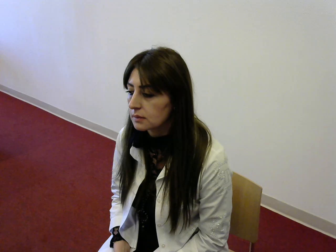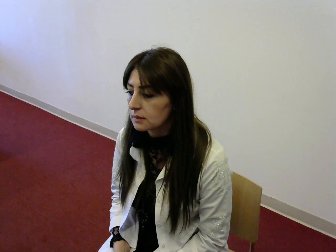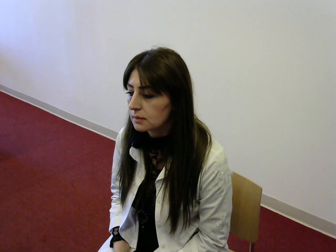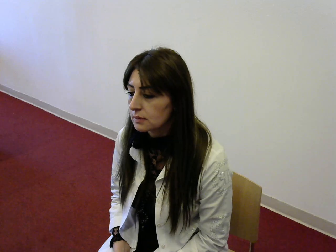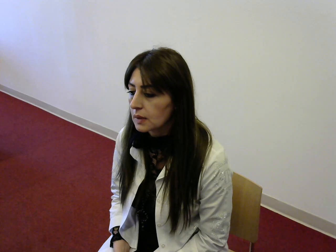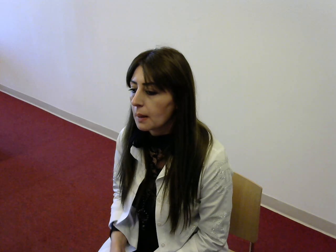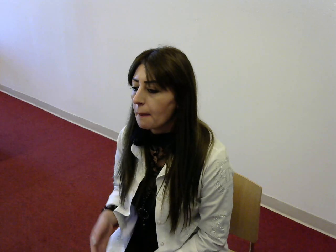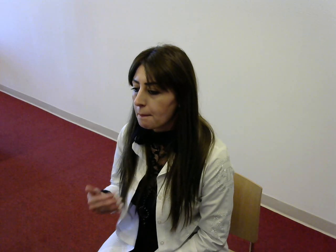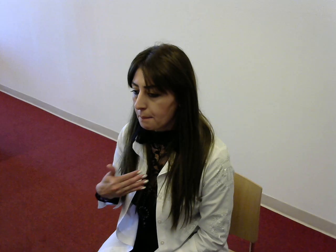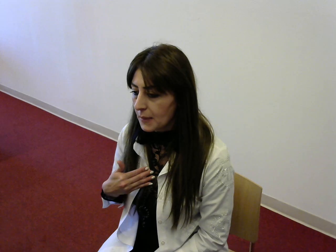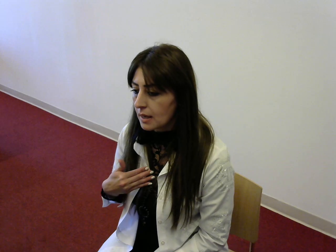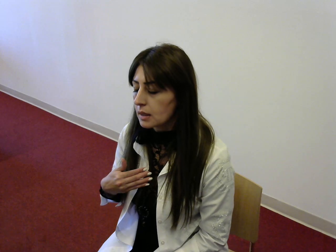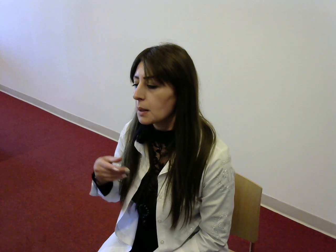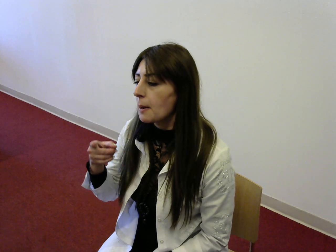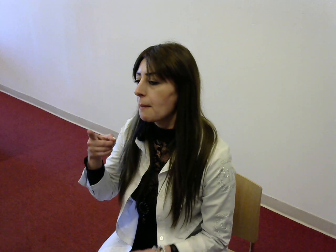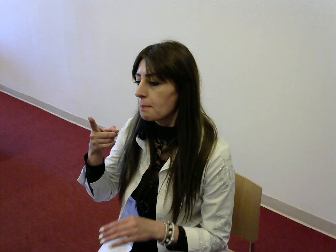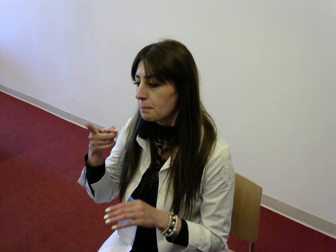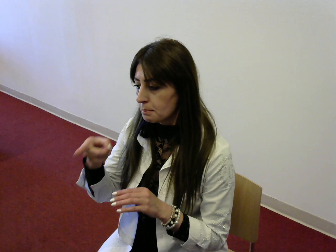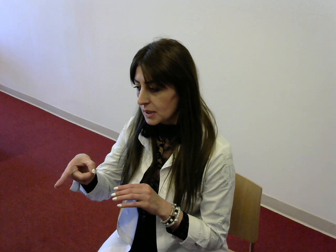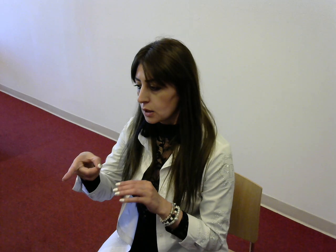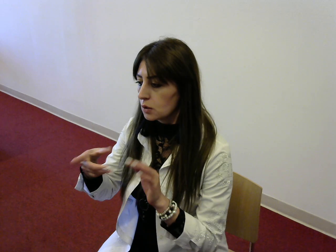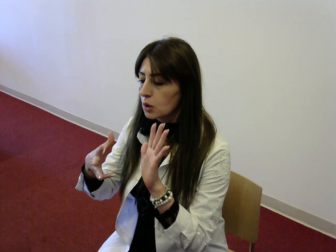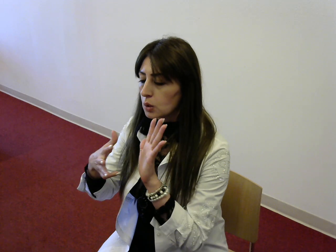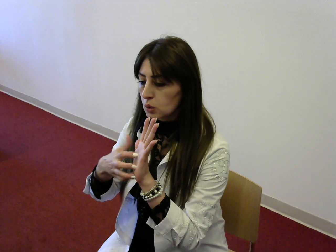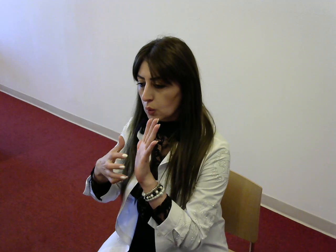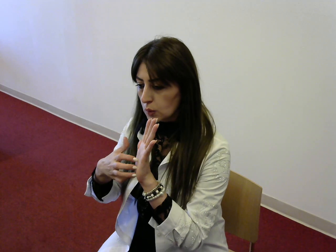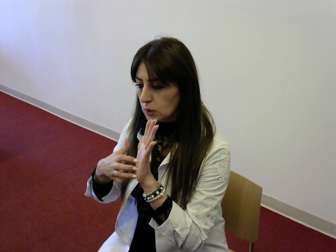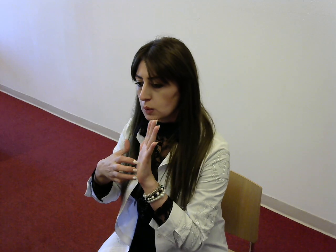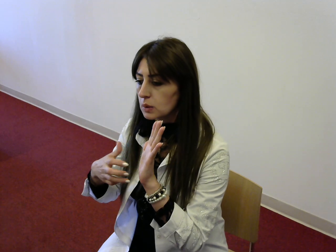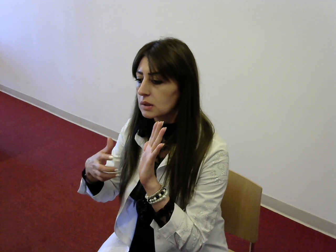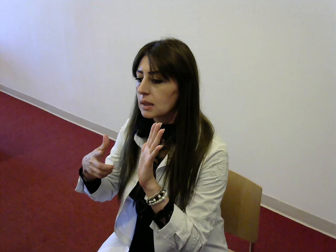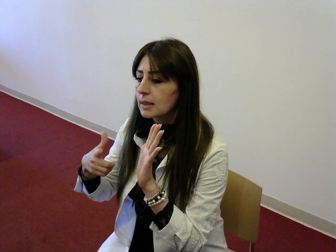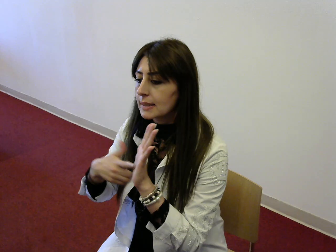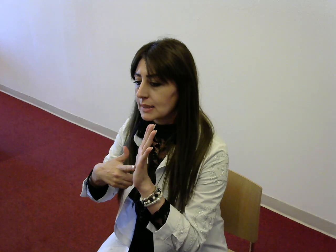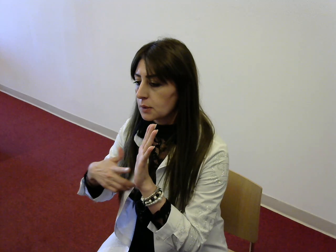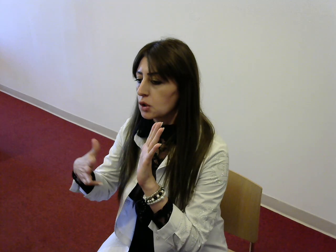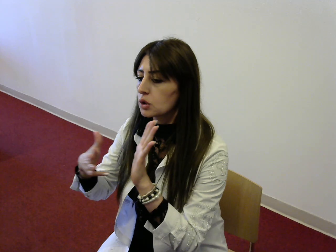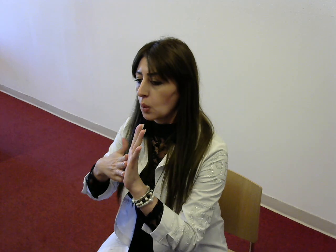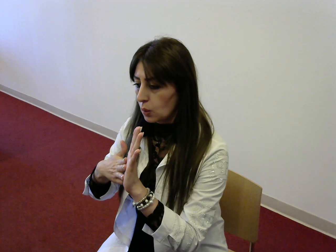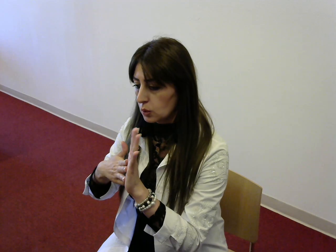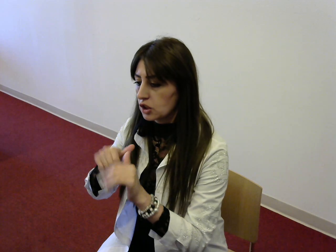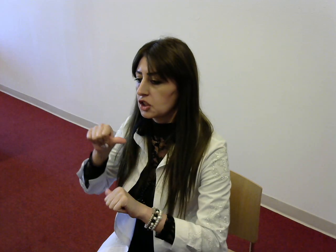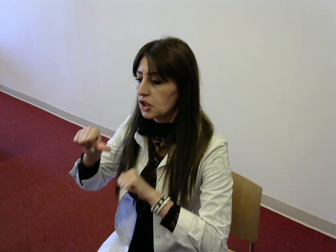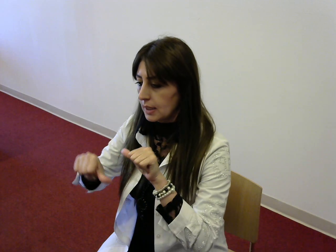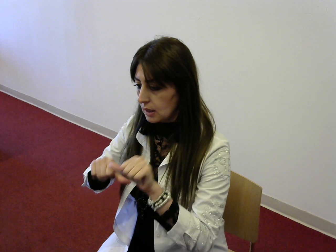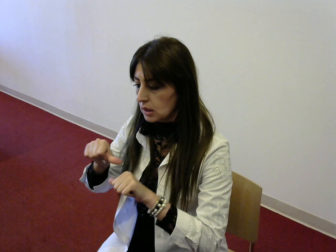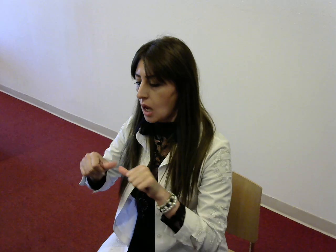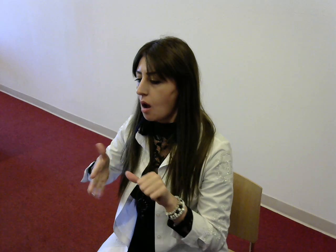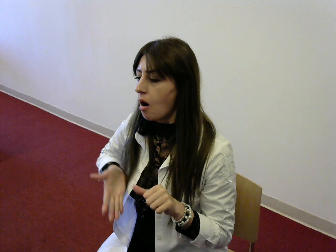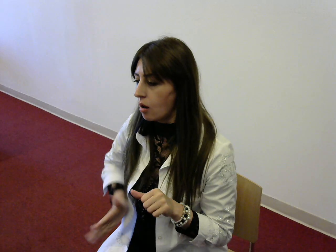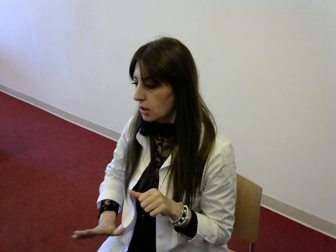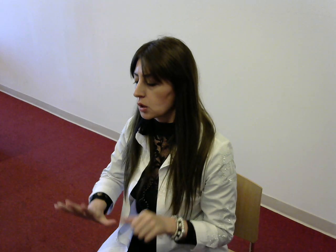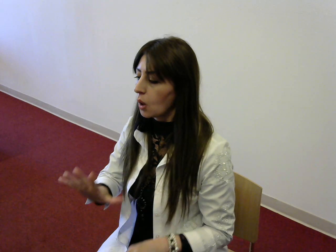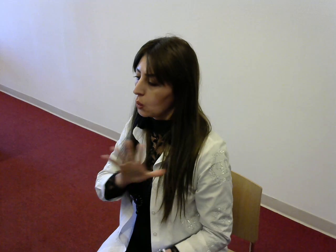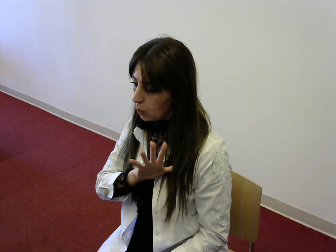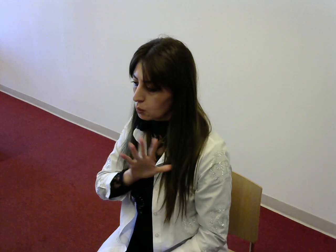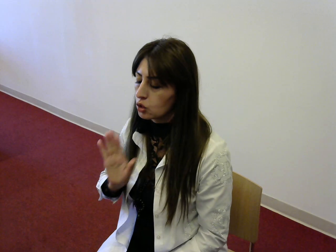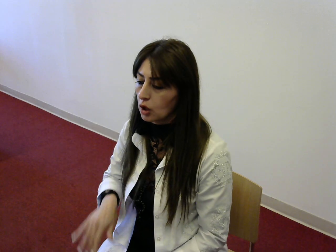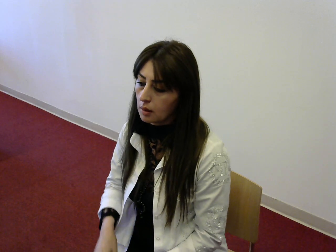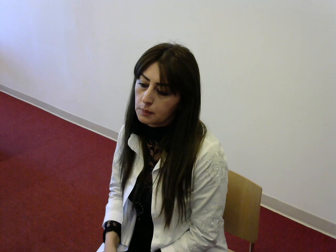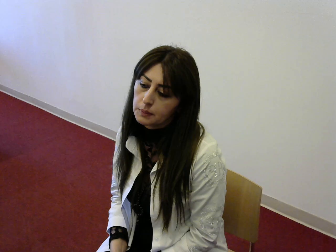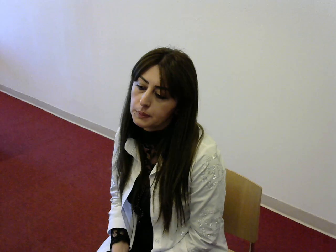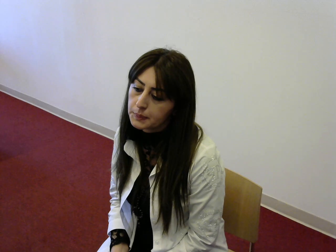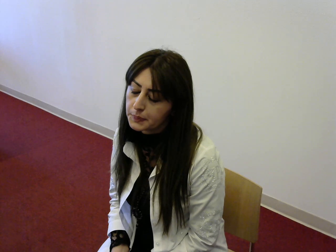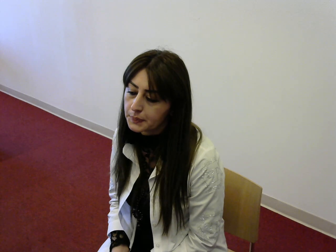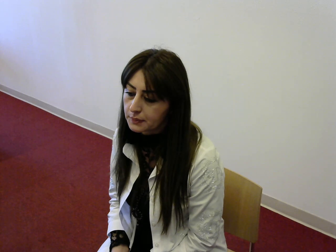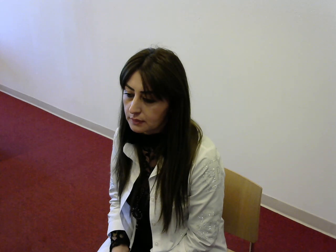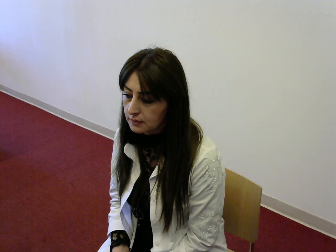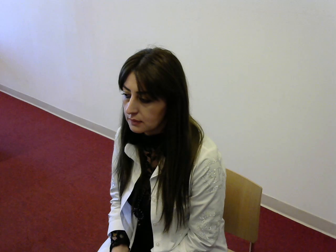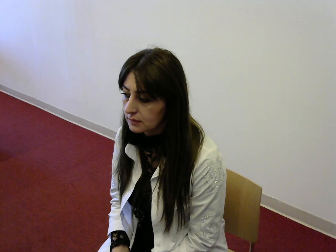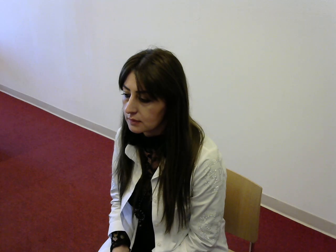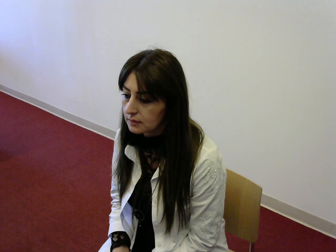Mən 1979-cu ildə anadan olmuşam